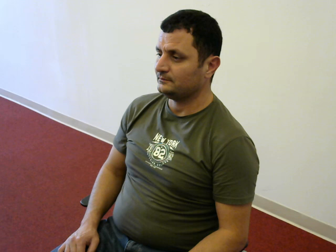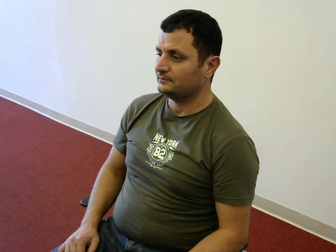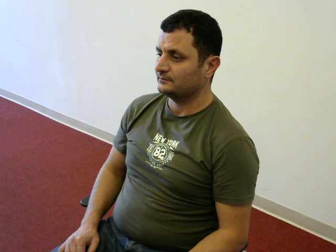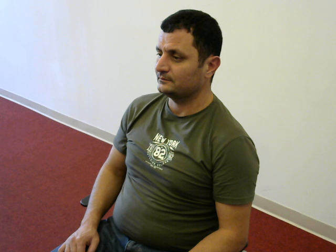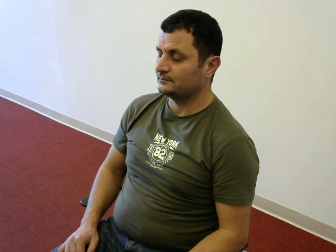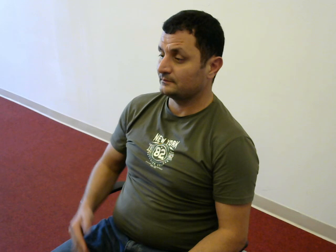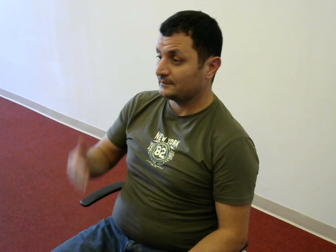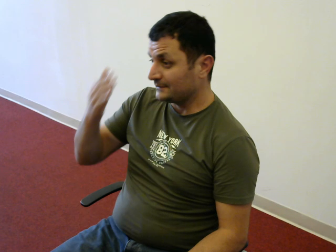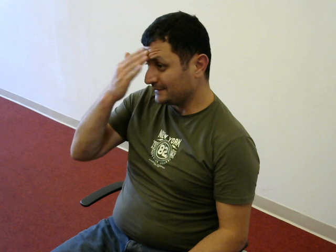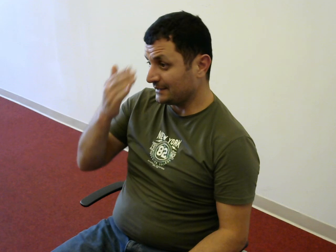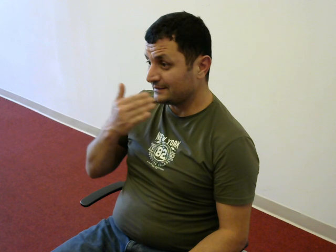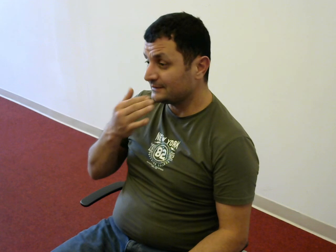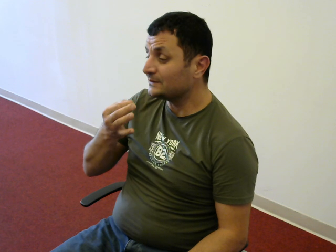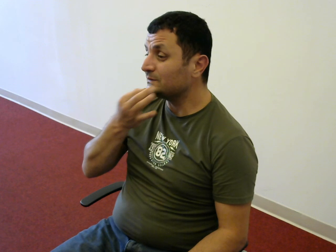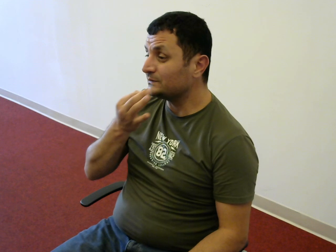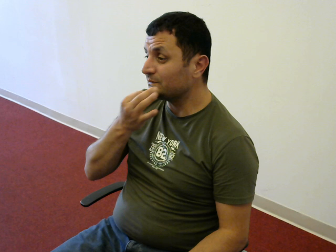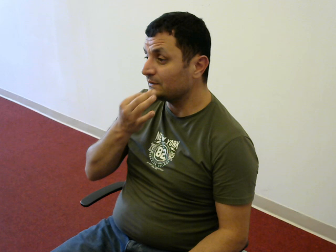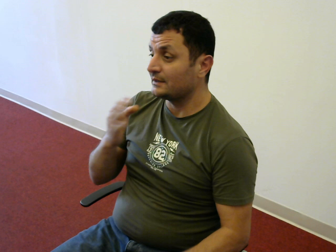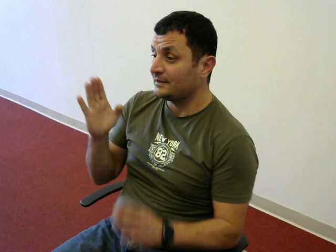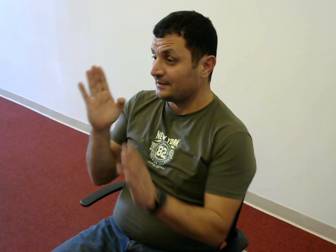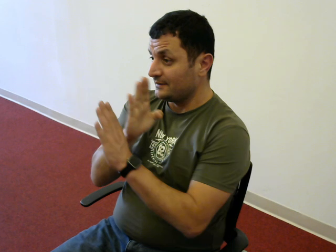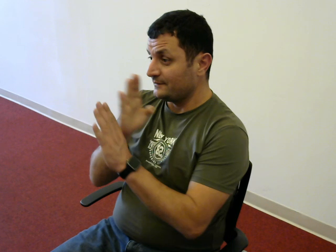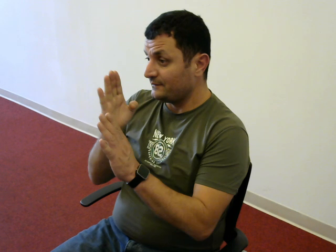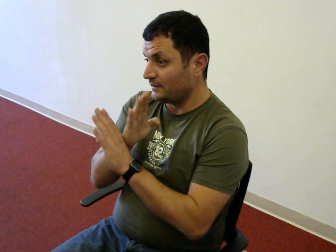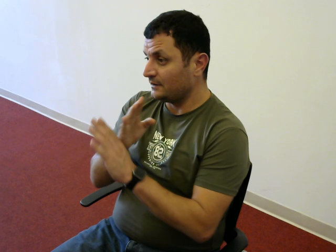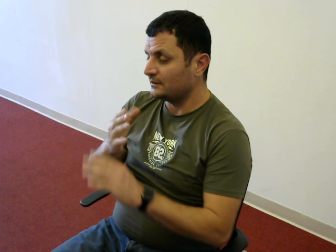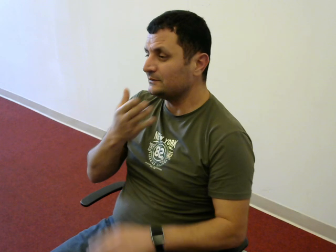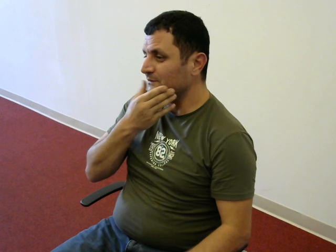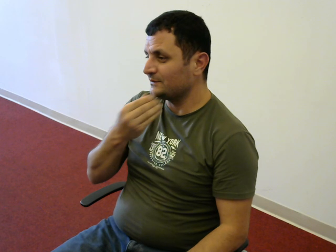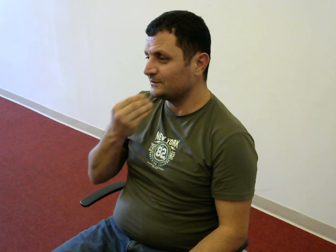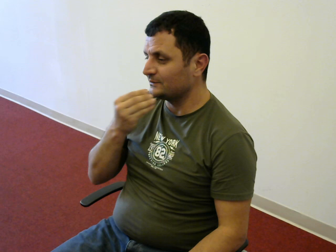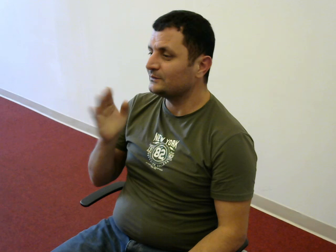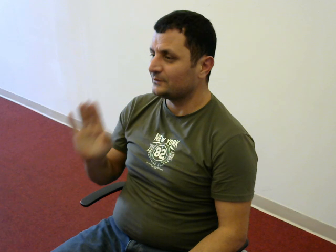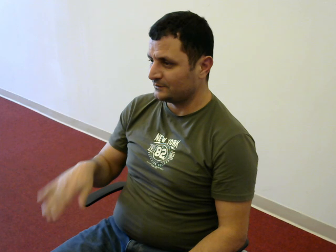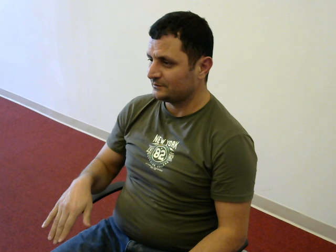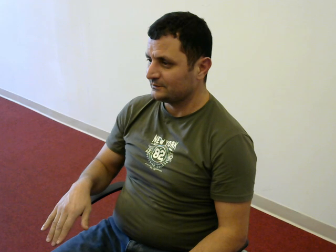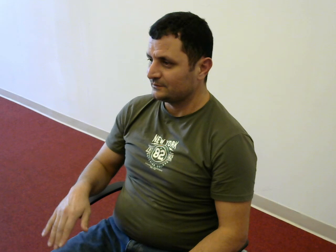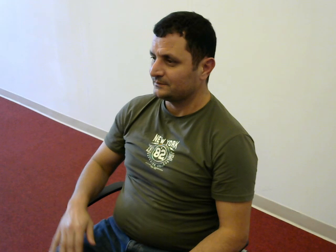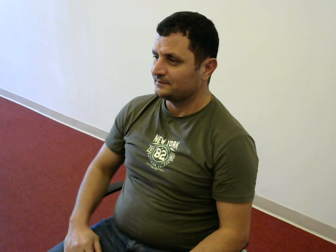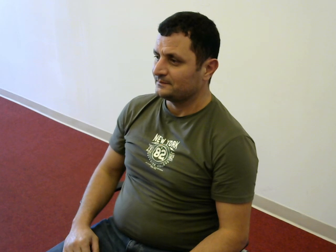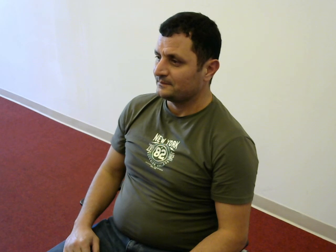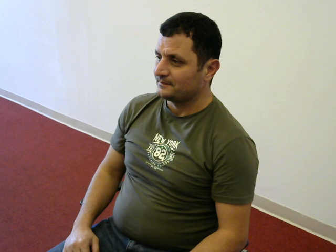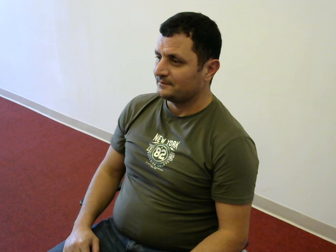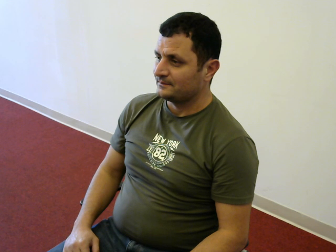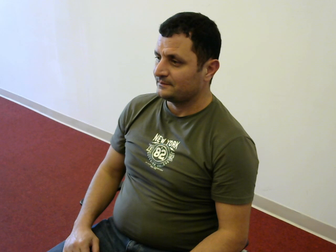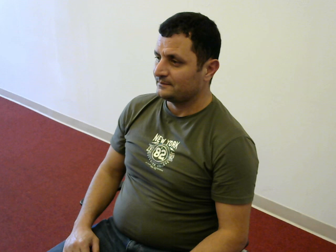Yazda havalar qəşəng olur